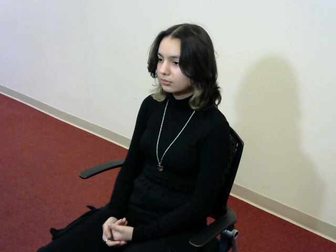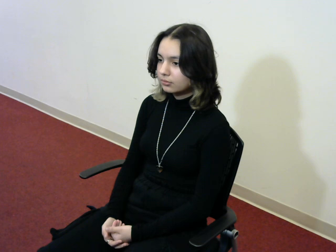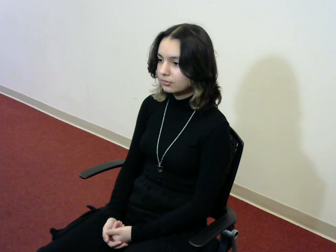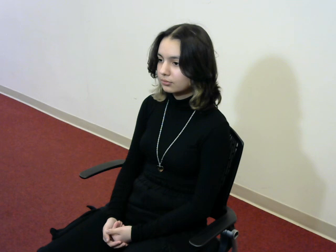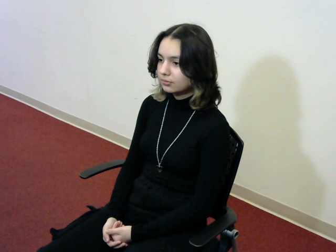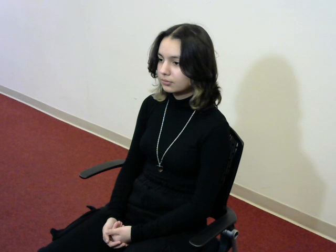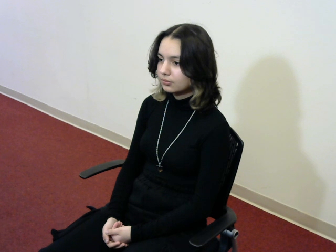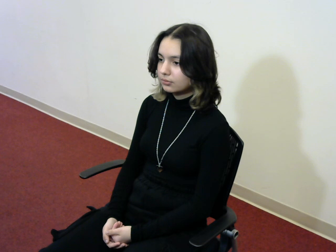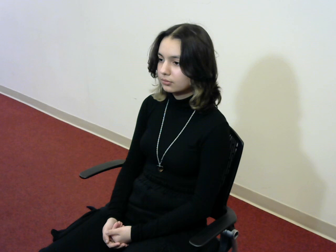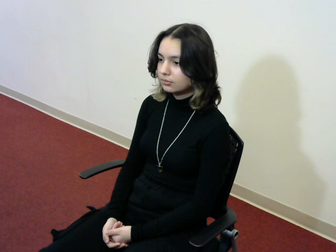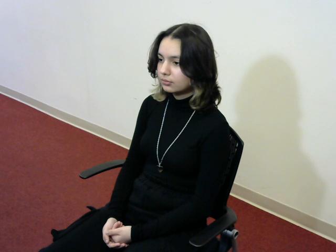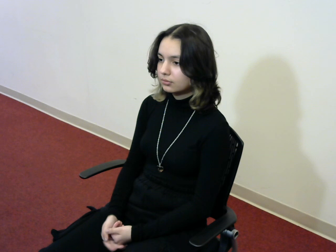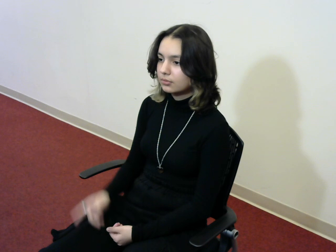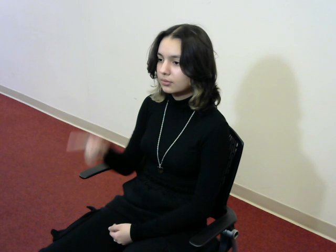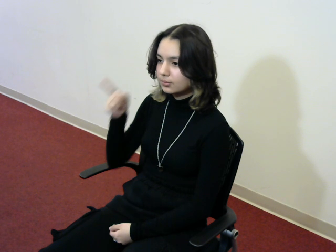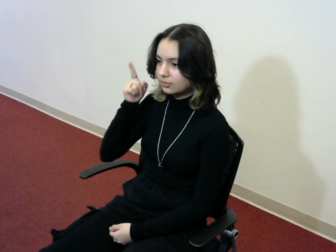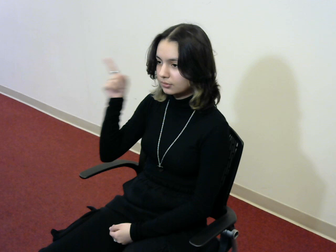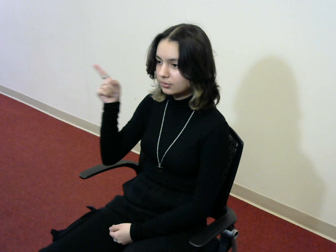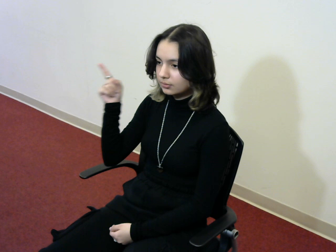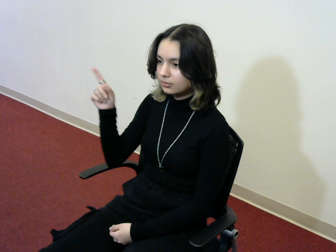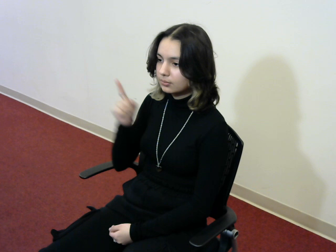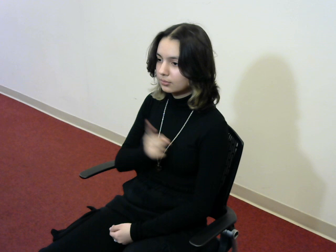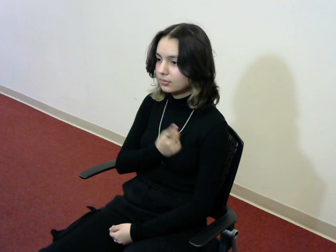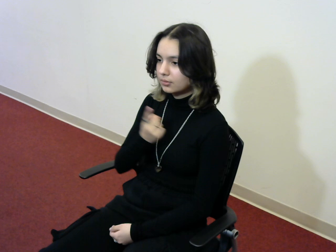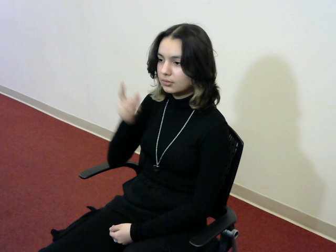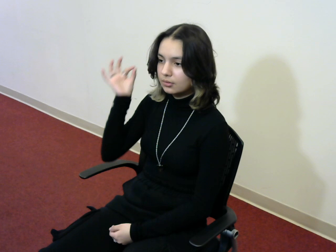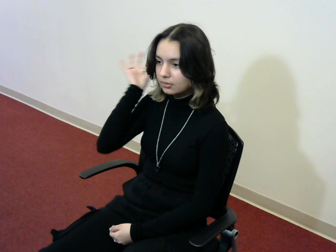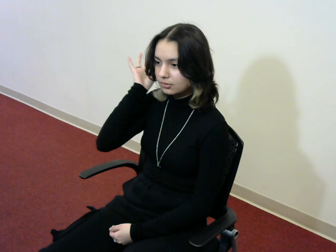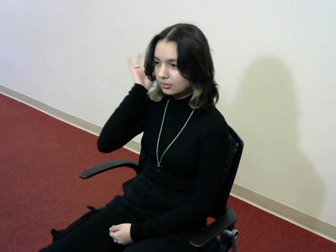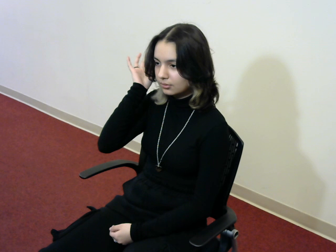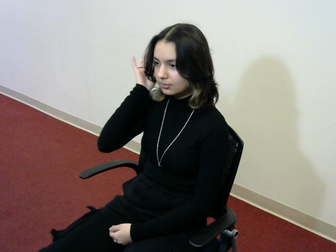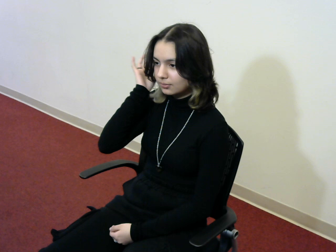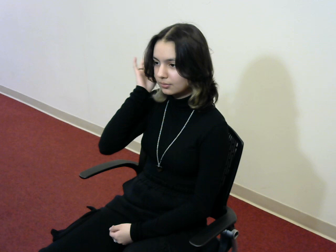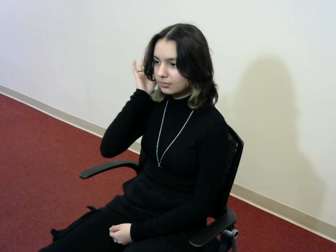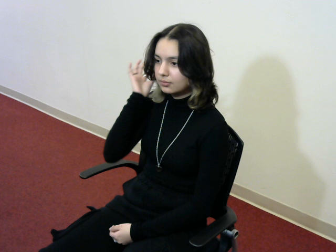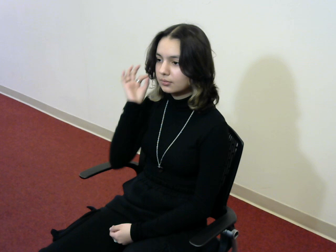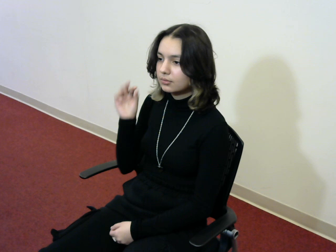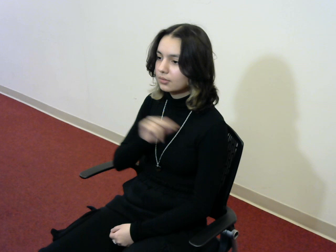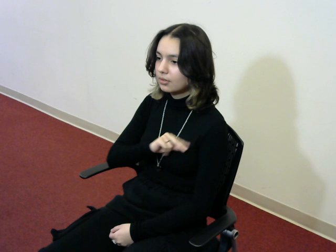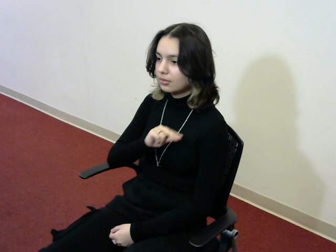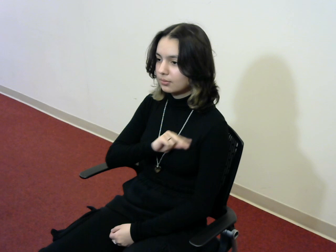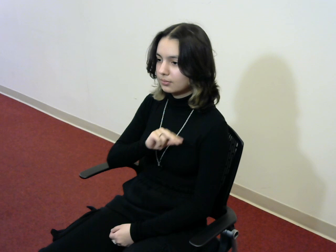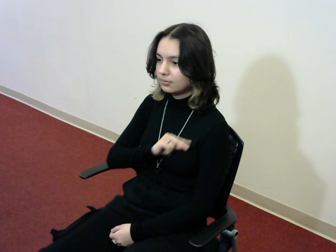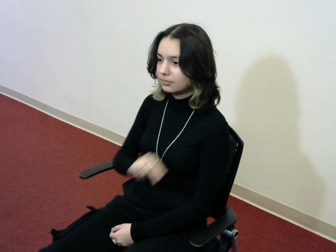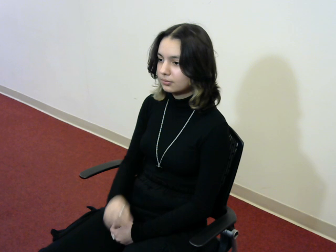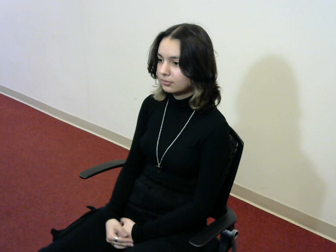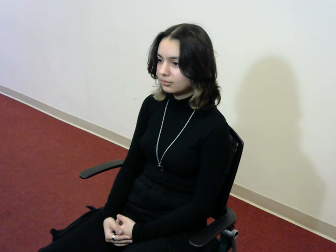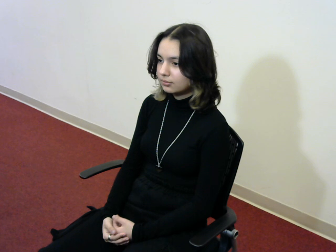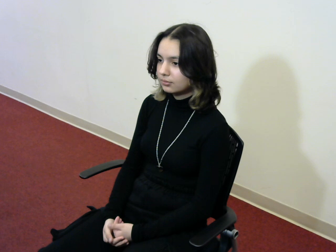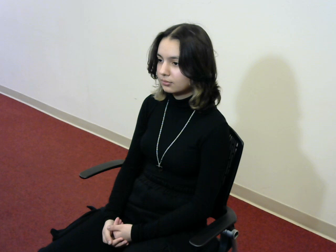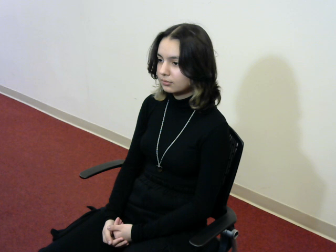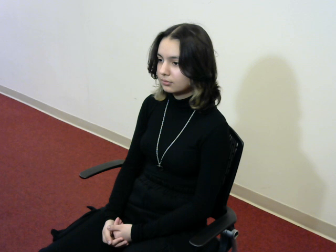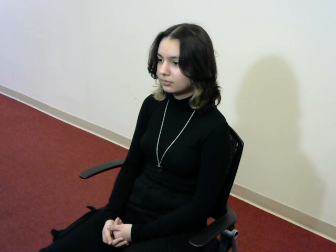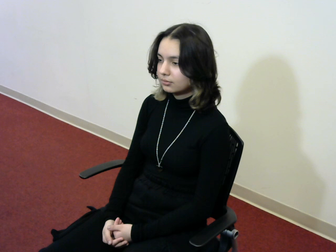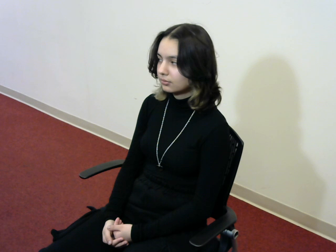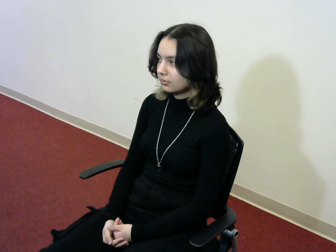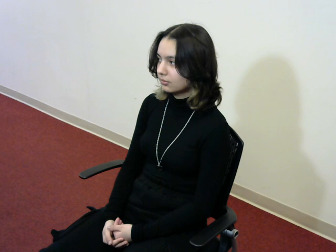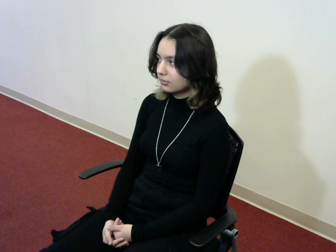Orda professional həkimlər çalışır